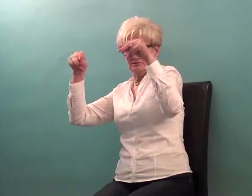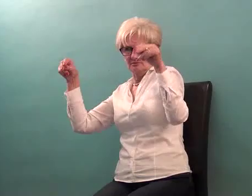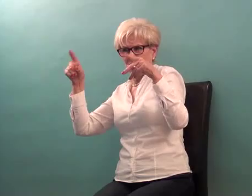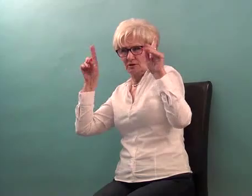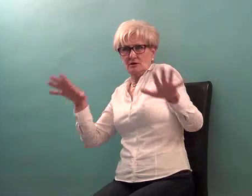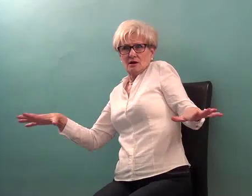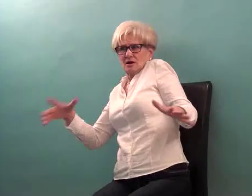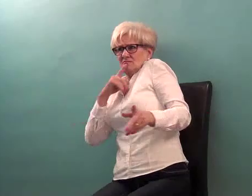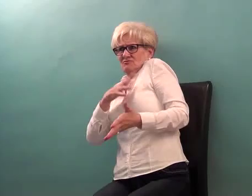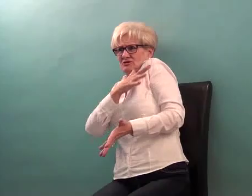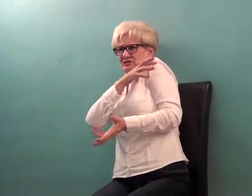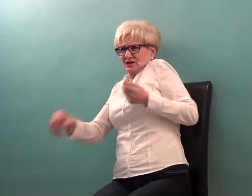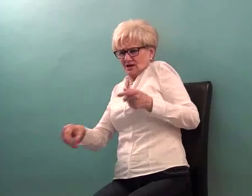Myszka Miki się bardzo przestraszyła.